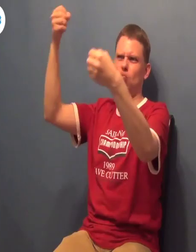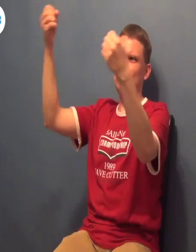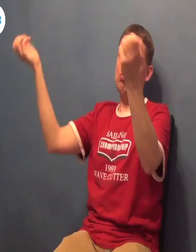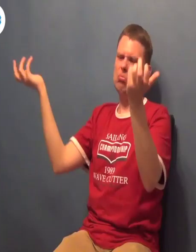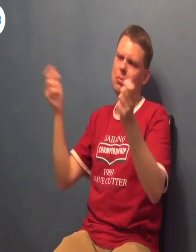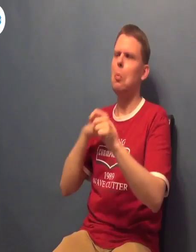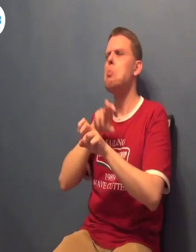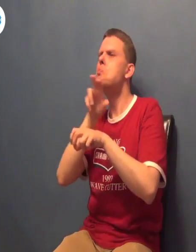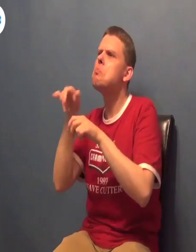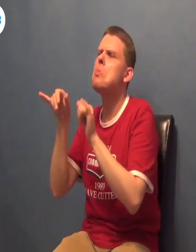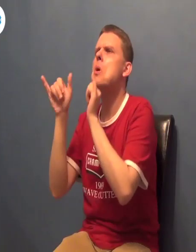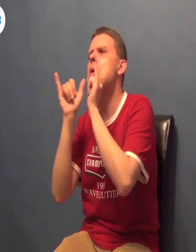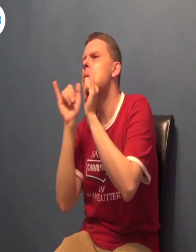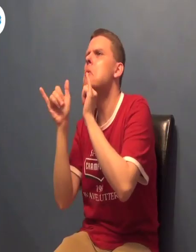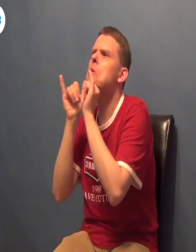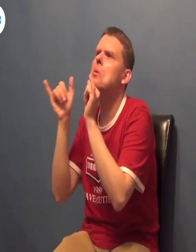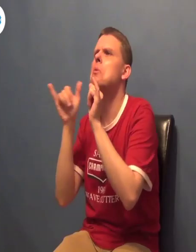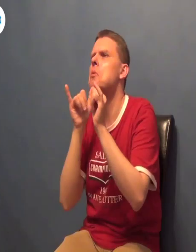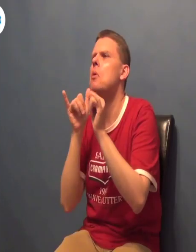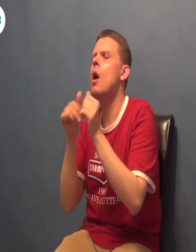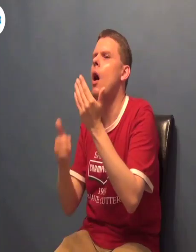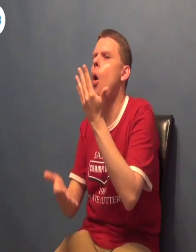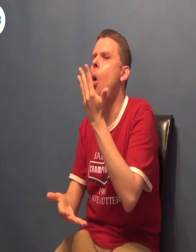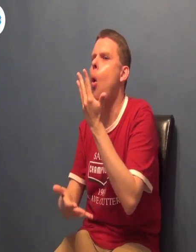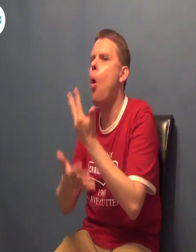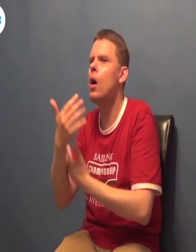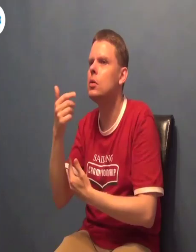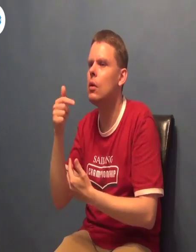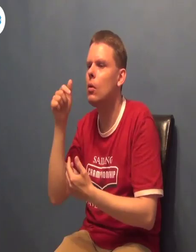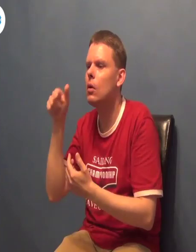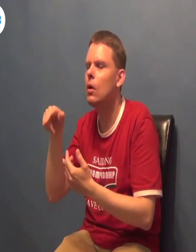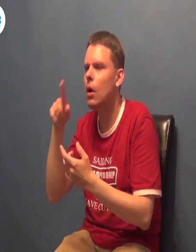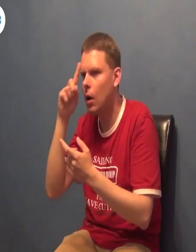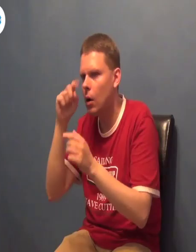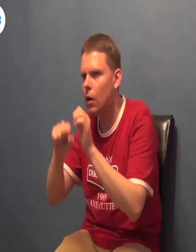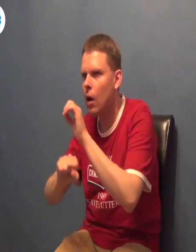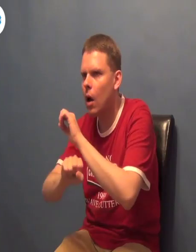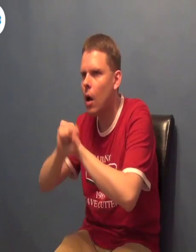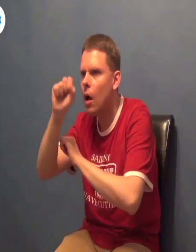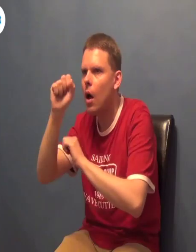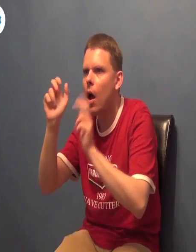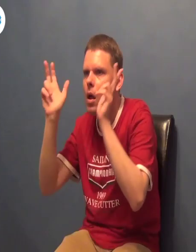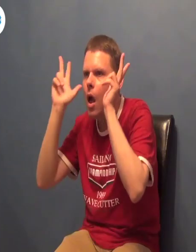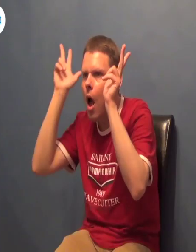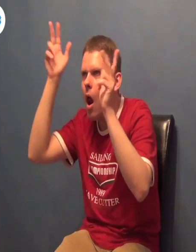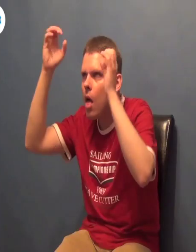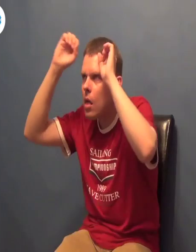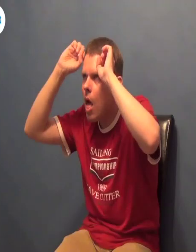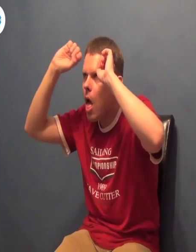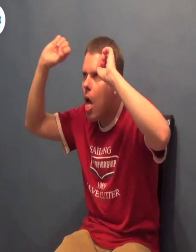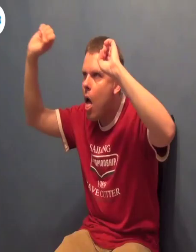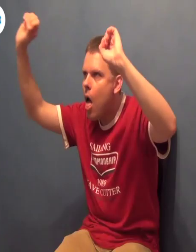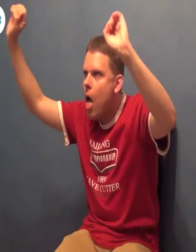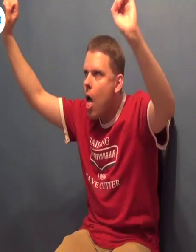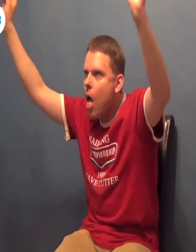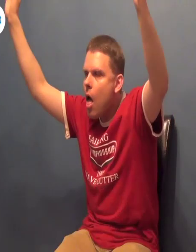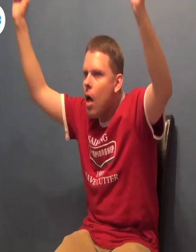Wchodzi na górkę, krzyczy, okazuje się, że z tej górki wyłania się głowa jelenia, z wielkim porożem.